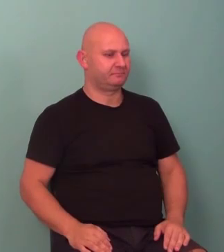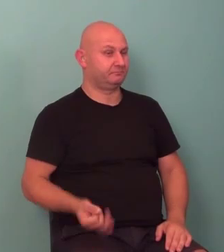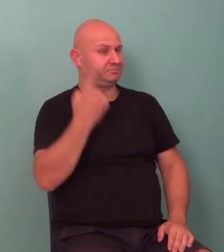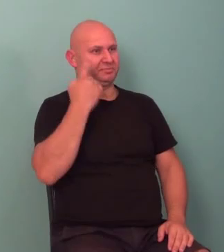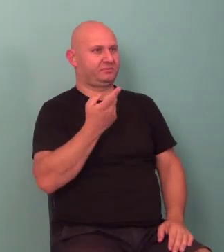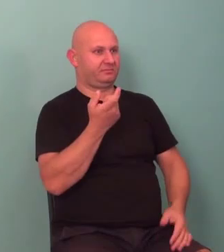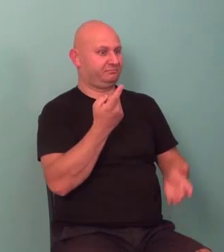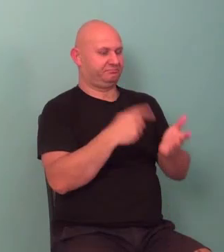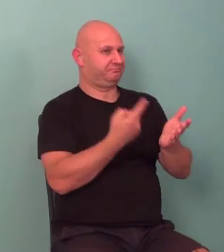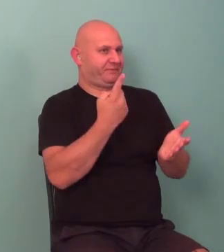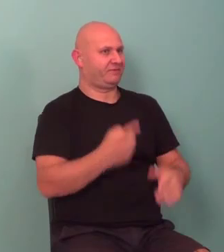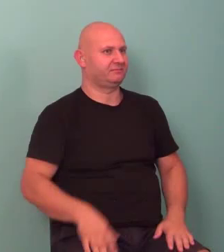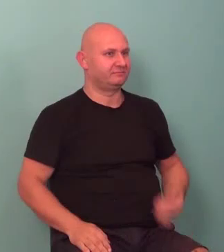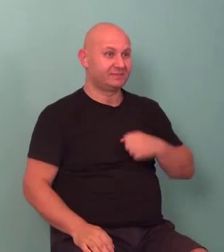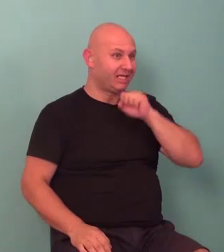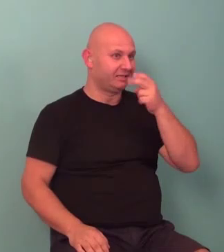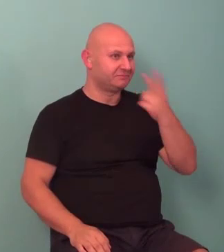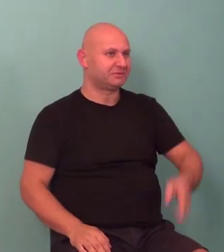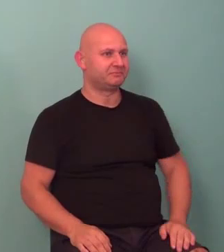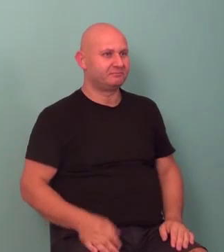Dziwnie, pierwszy raz to widzę, nigdy czegoś takiego nie widziałem.